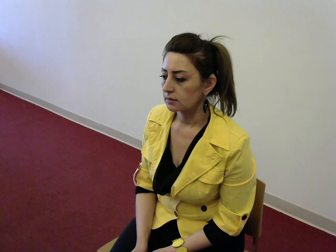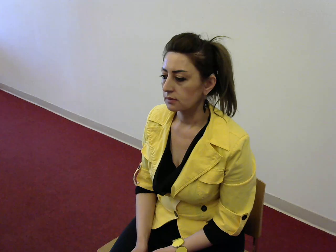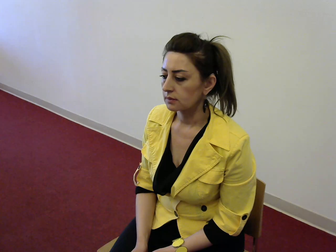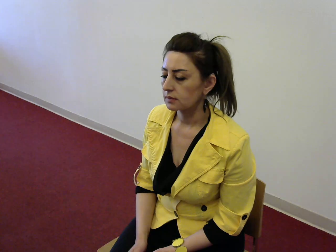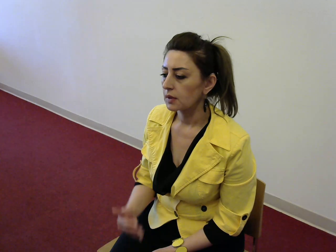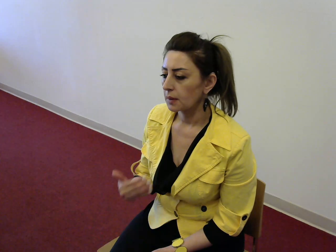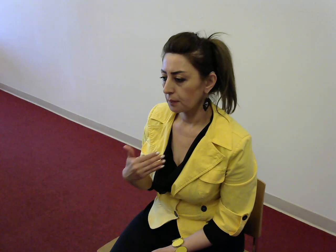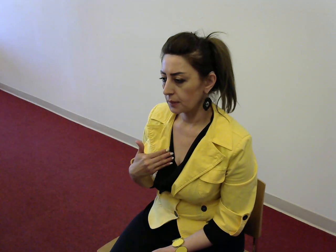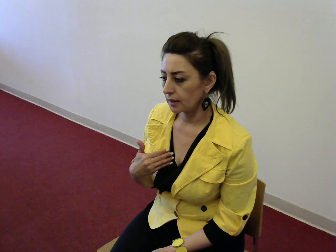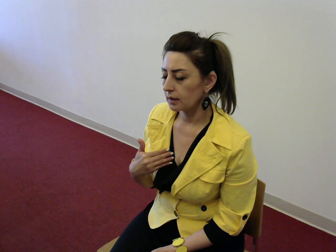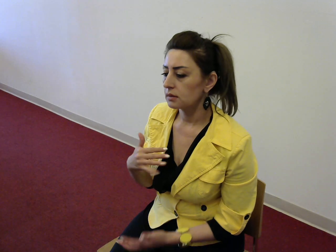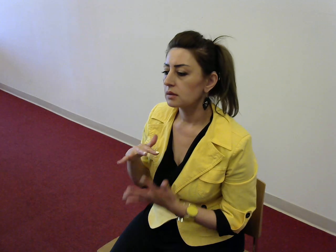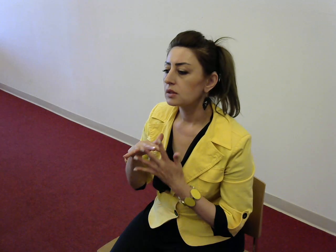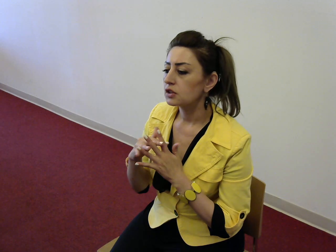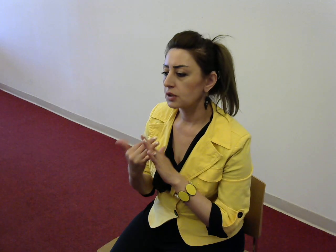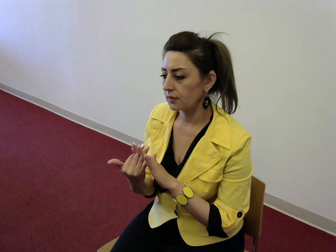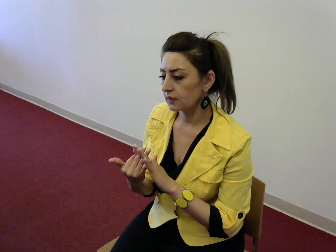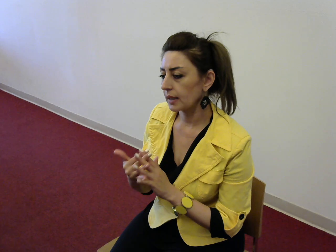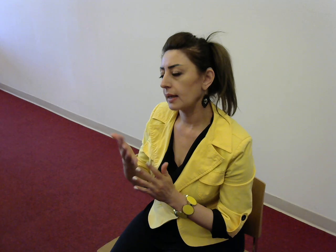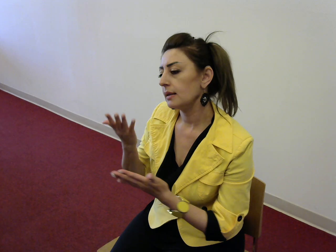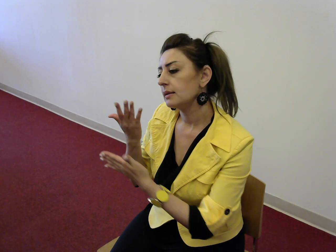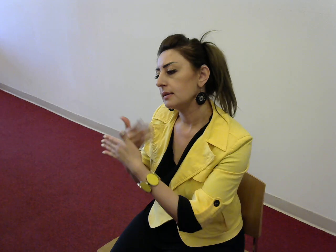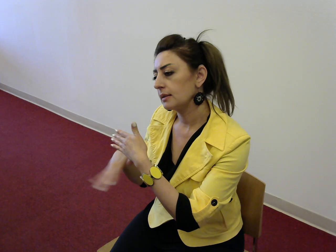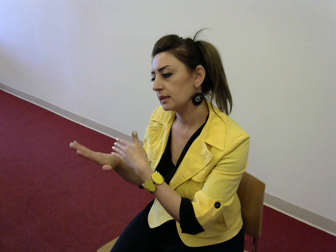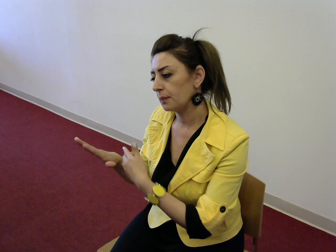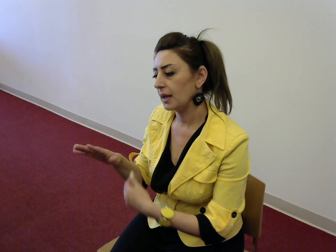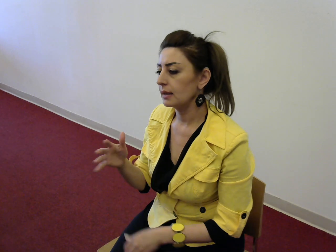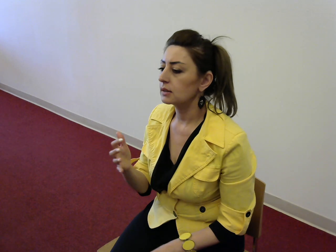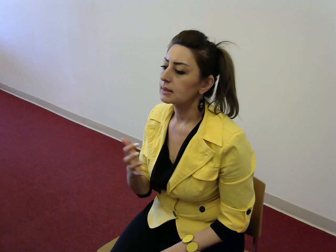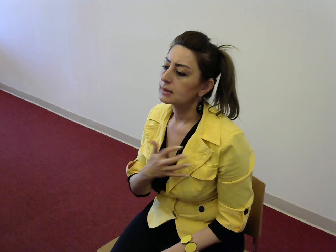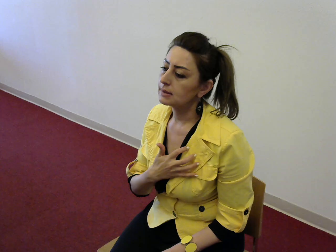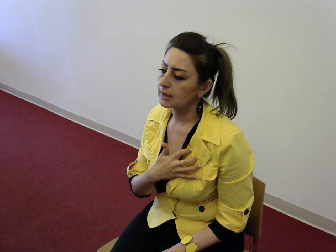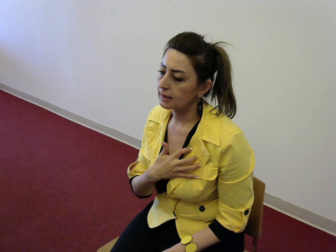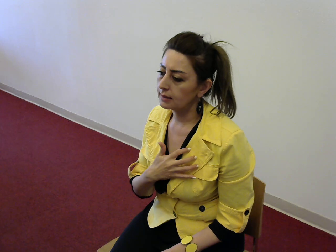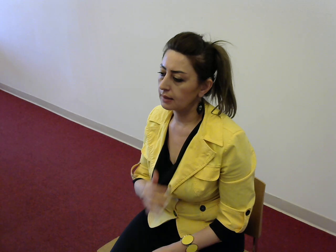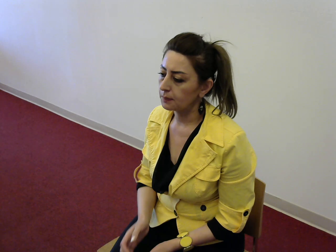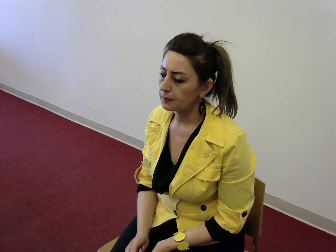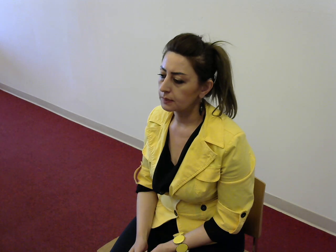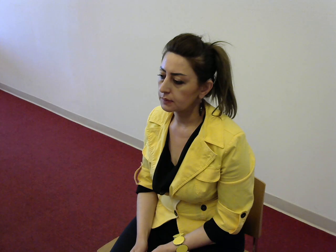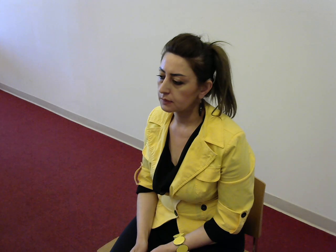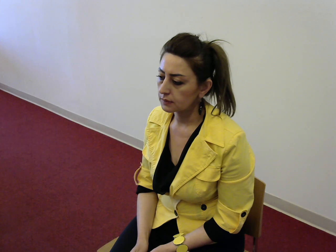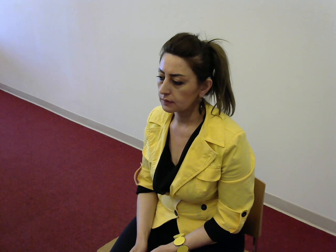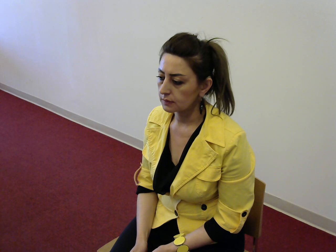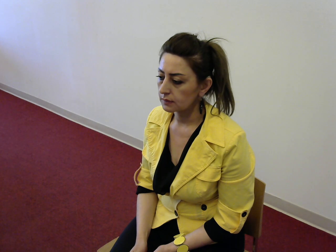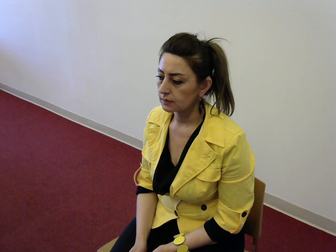Mən kəndə getmək istəyirəm